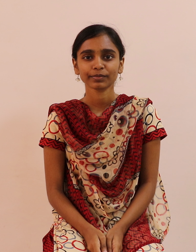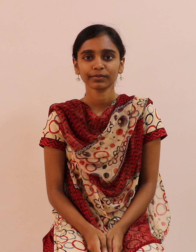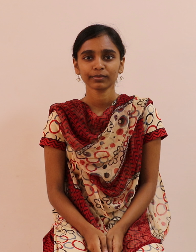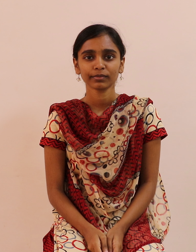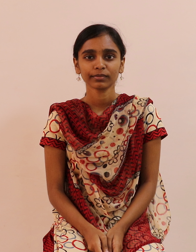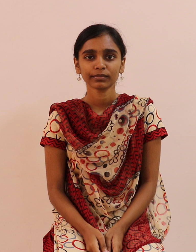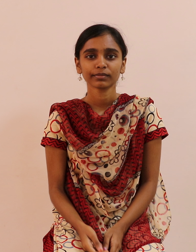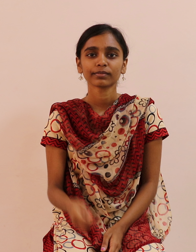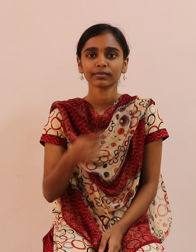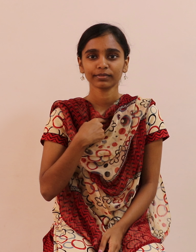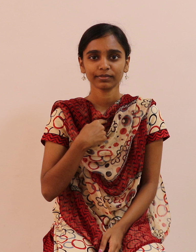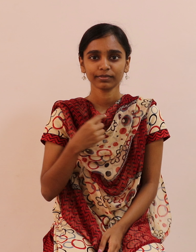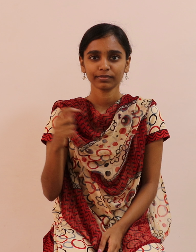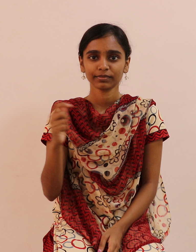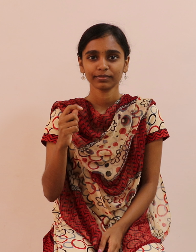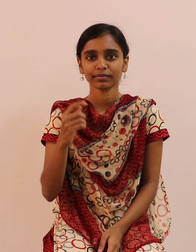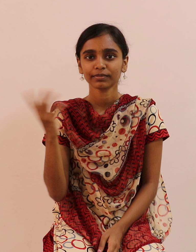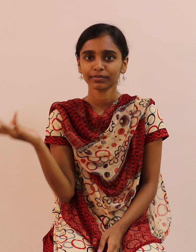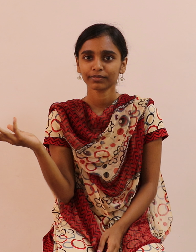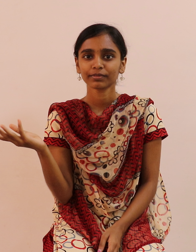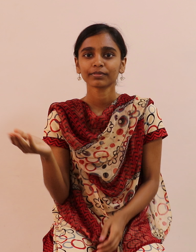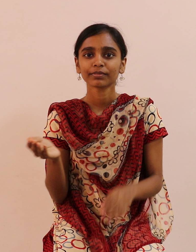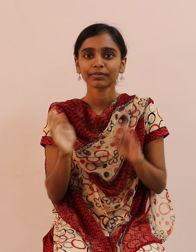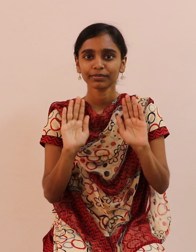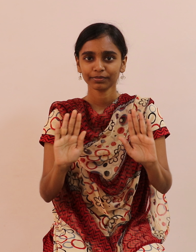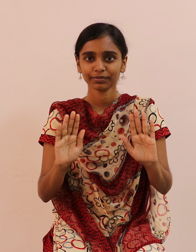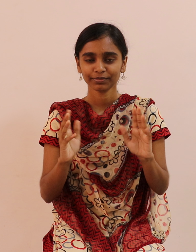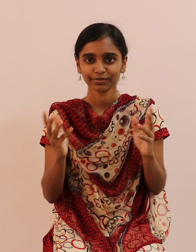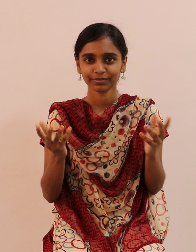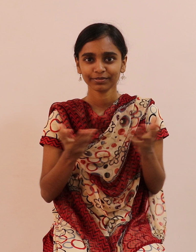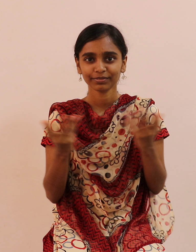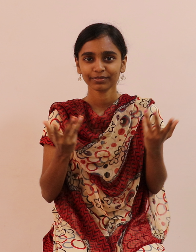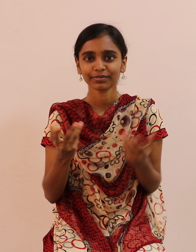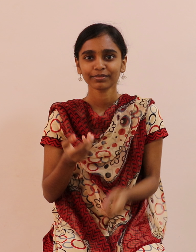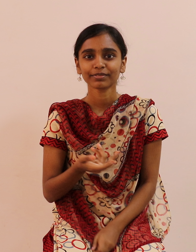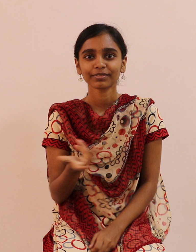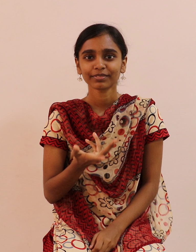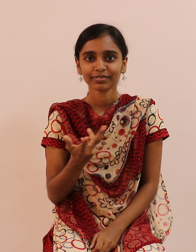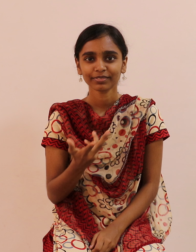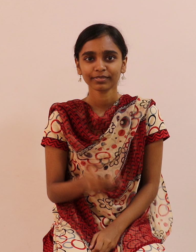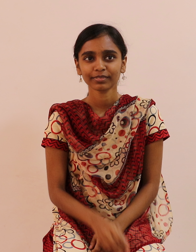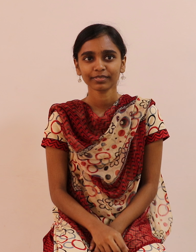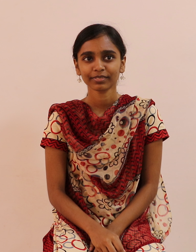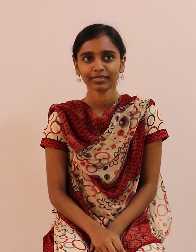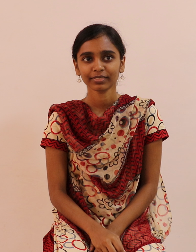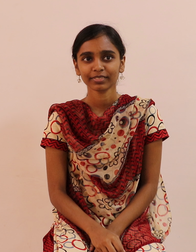how are things